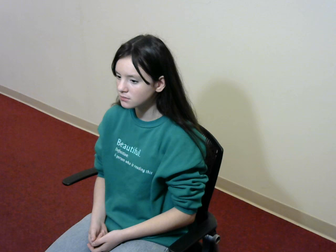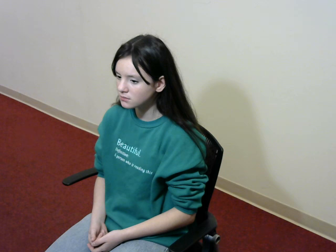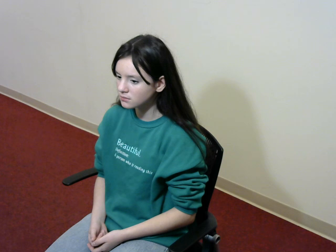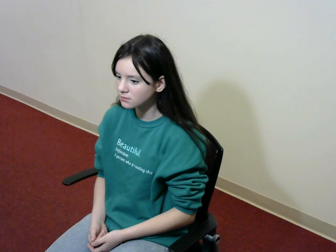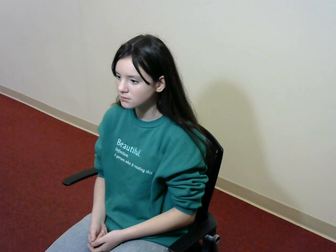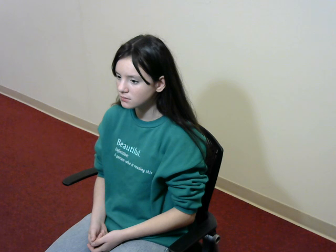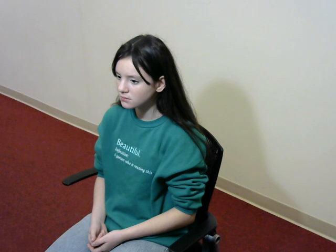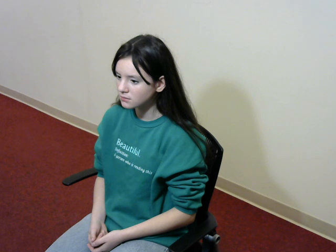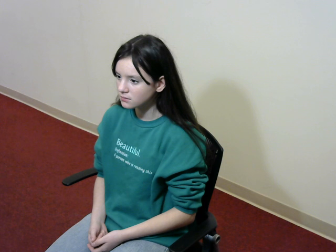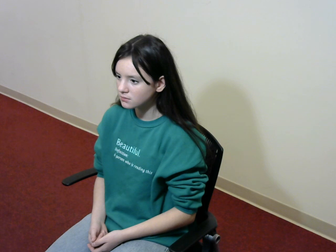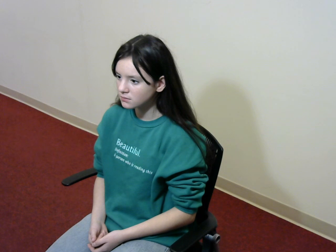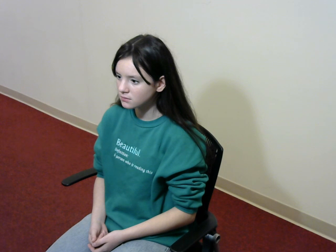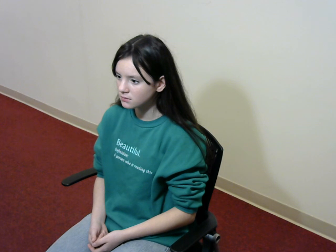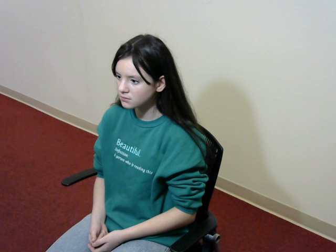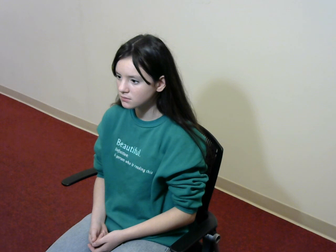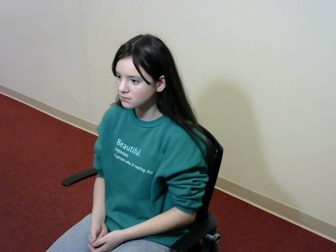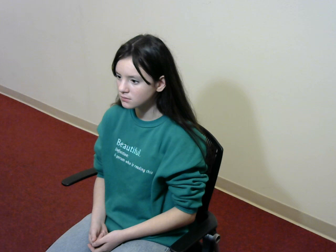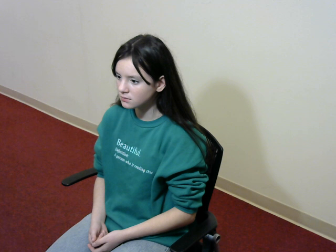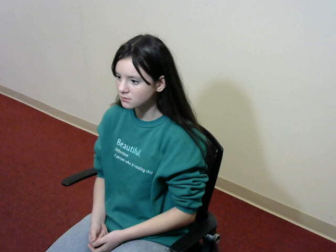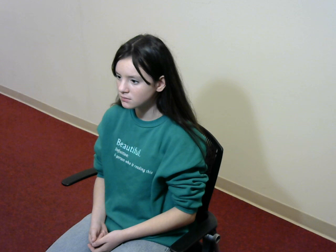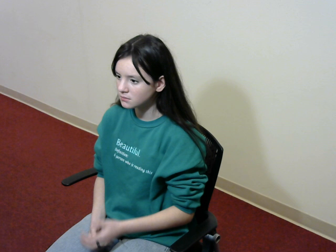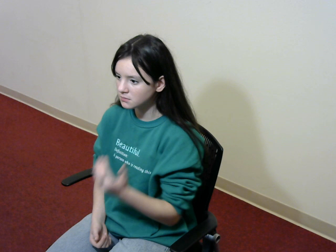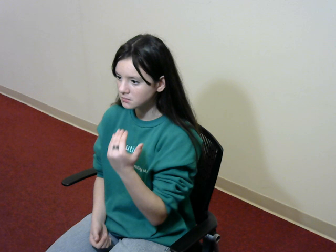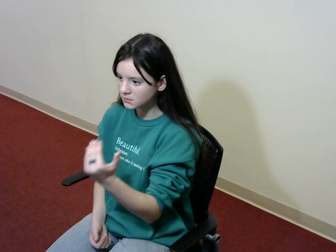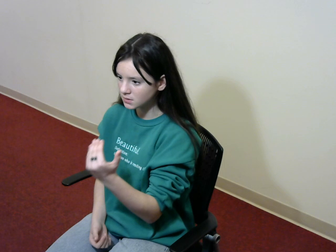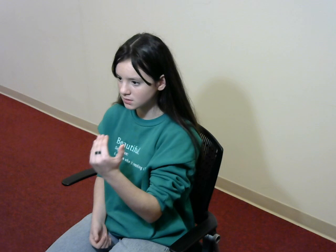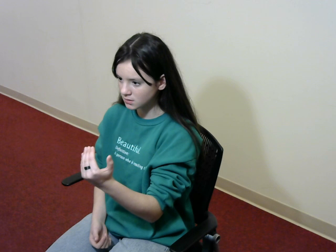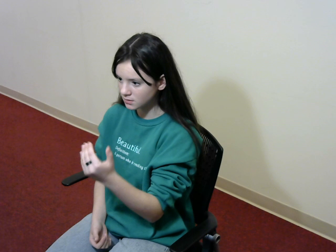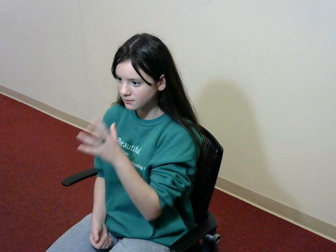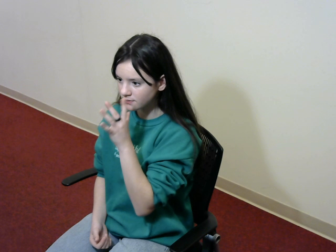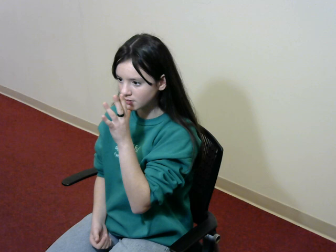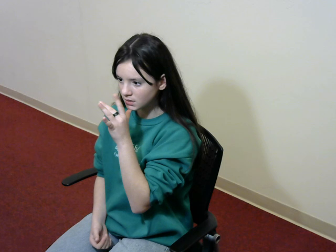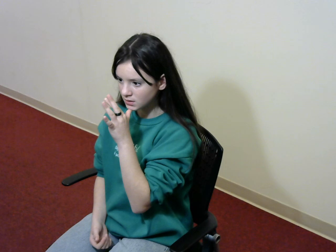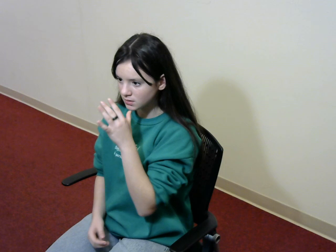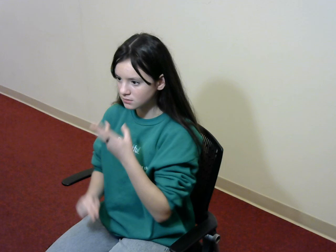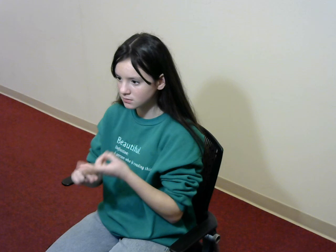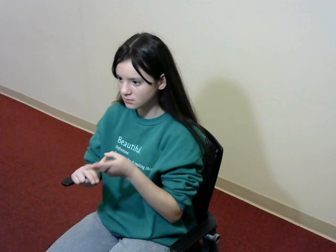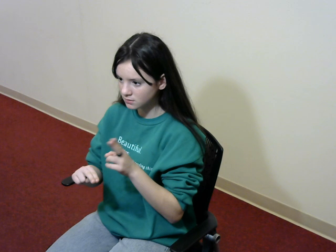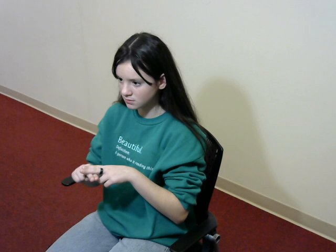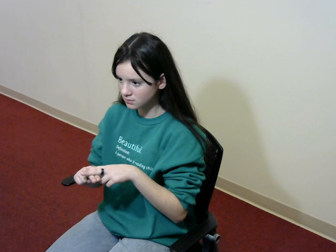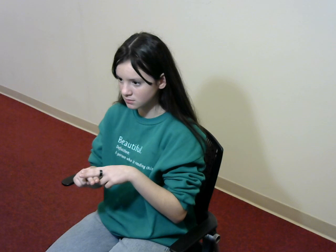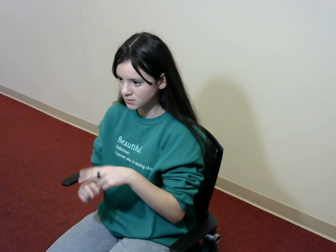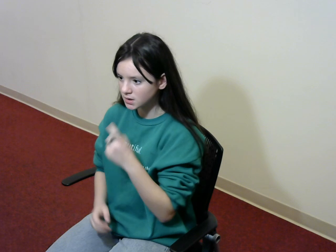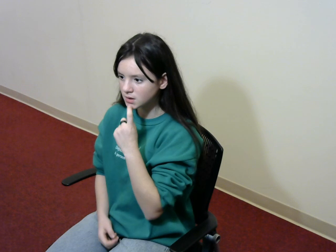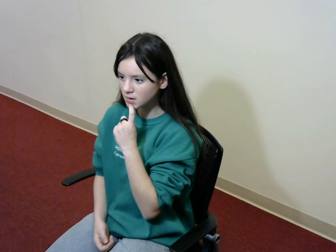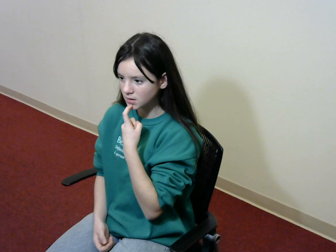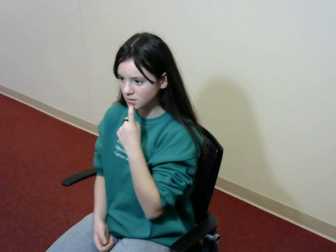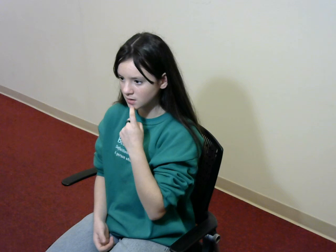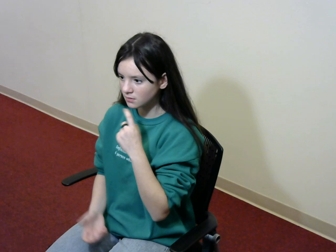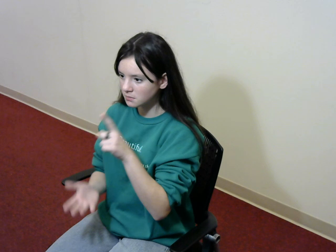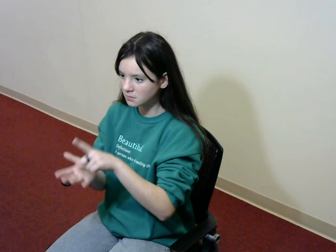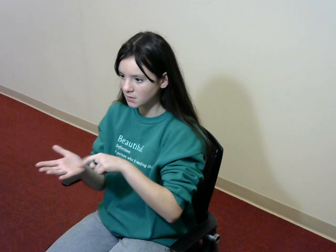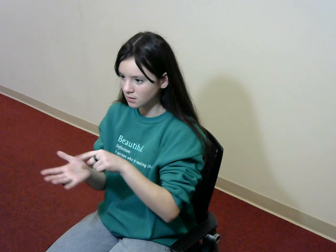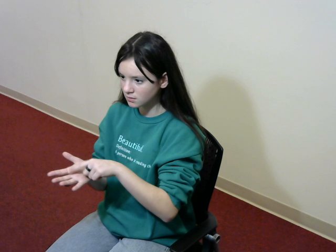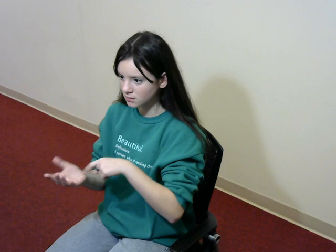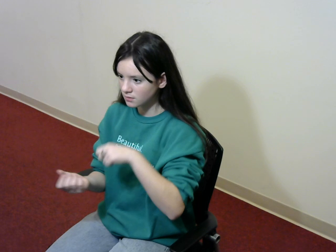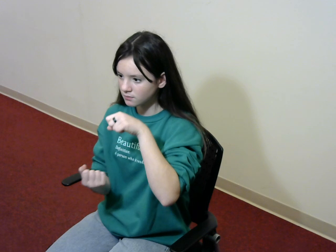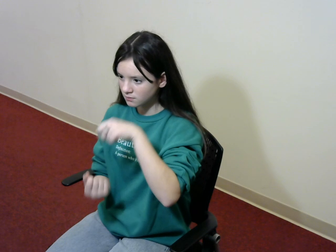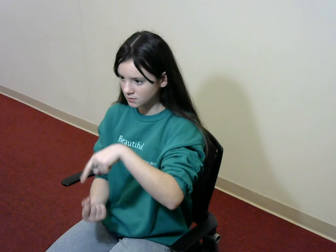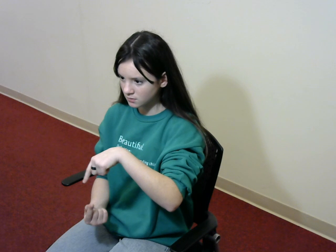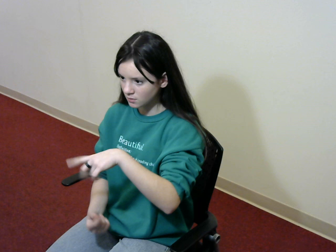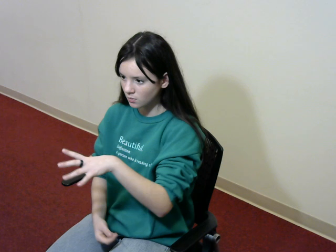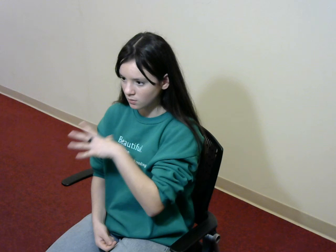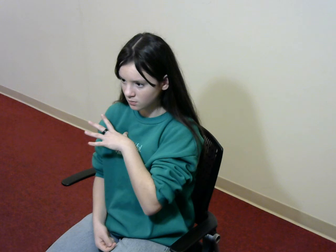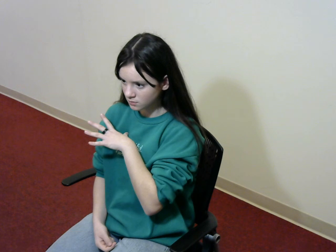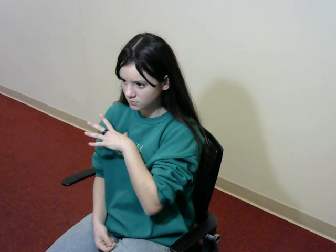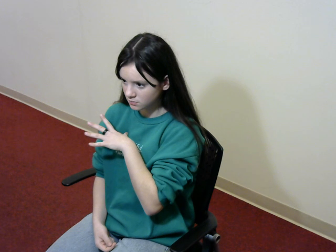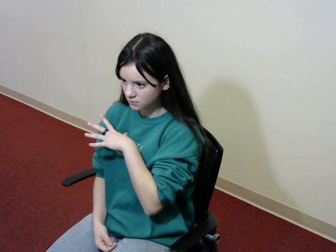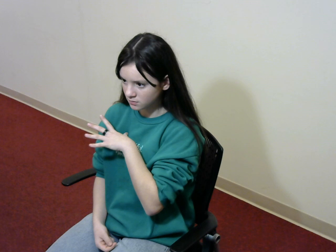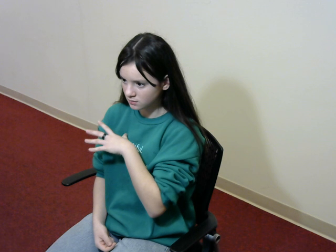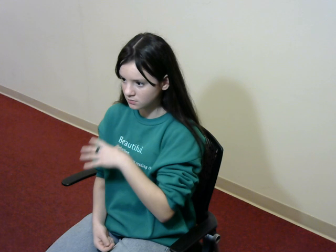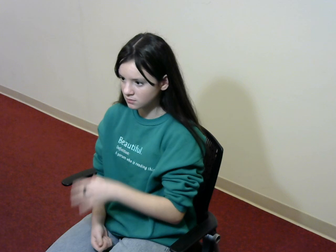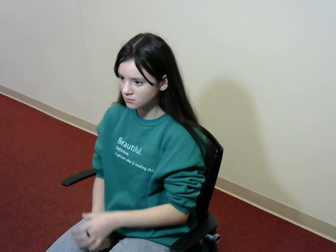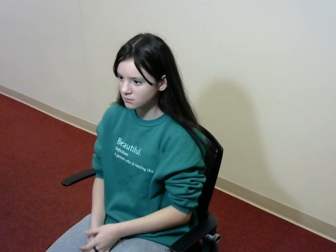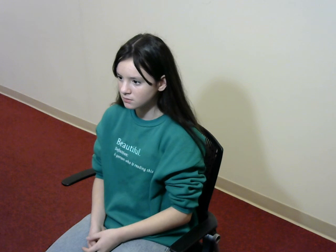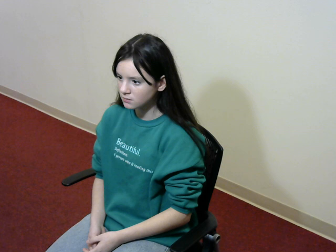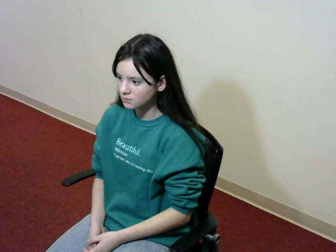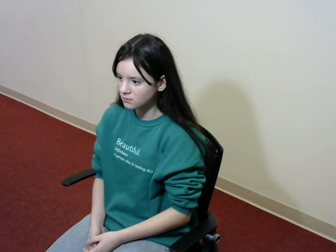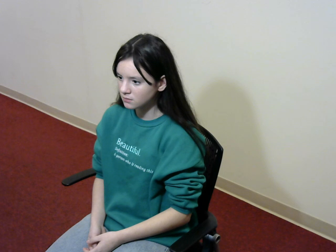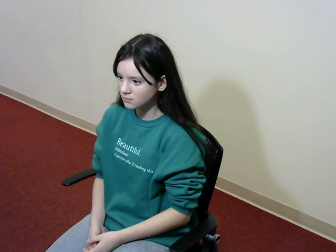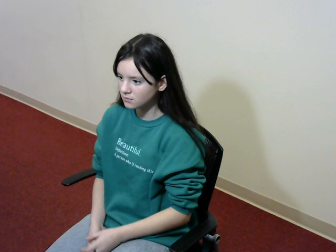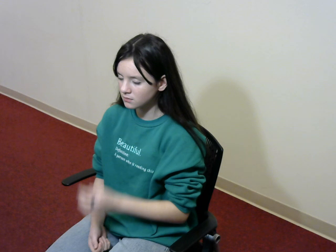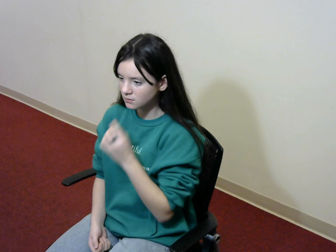Sizə yaşa görə əmək pensiyası təyin olunub